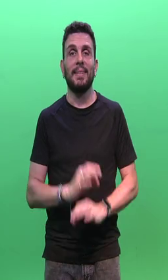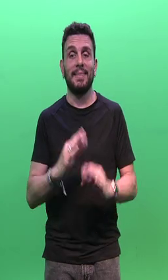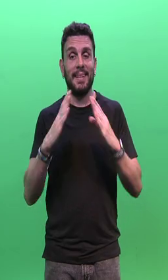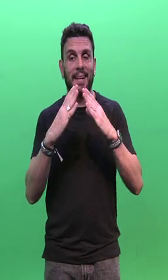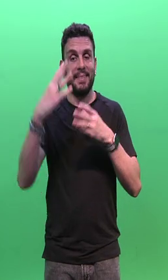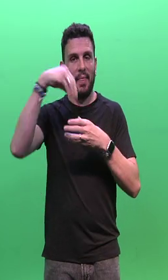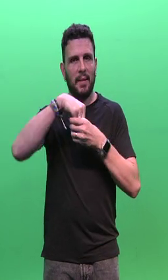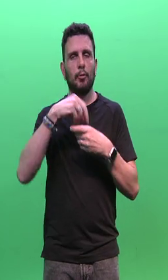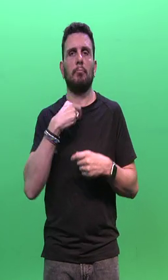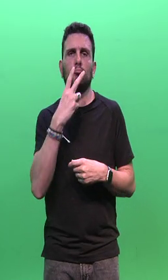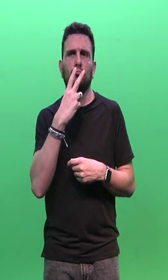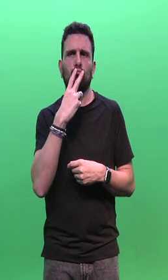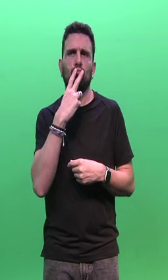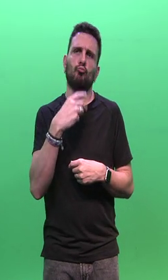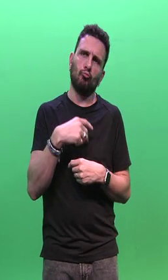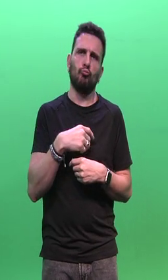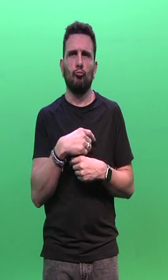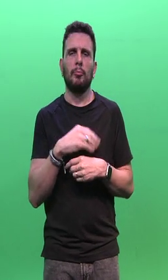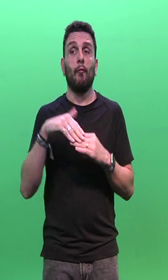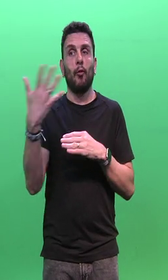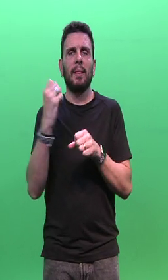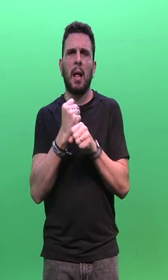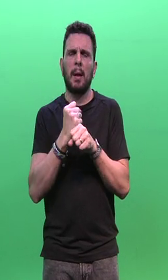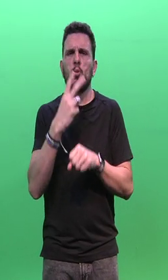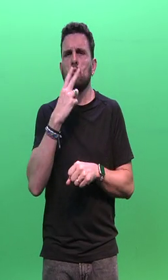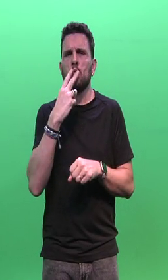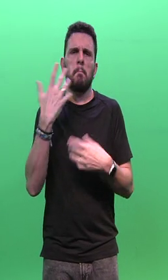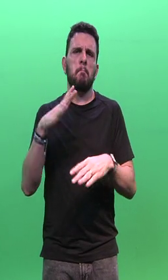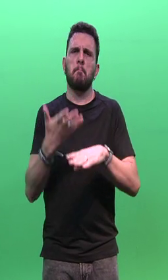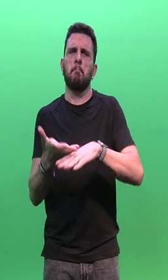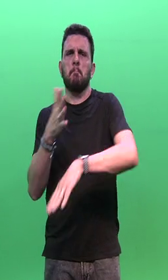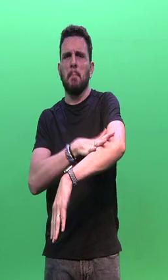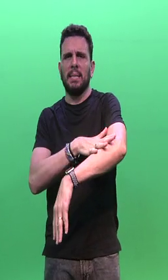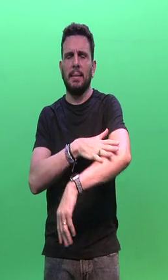A casa fumo, però fora, a la feina, fumo el doble.